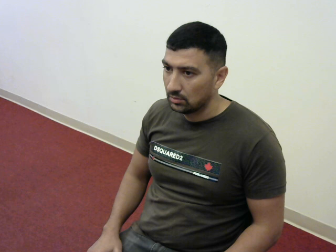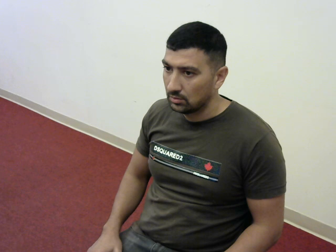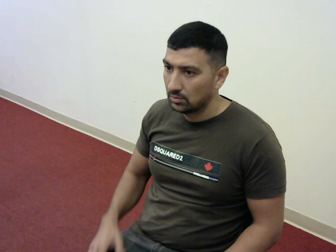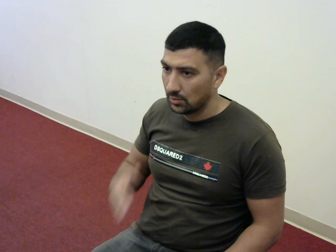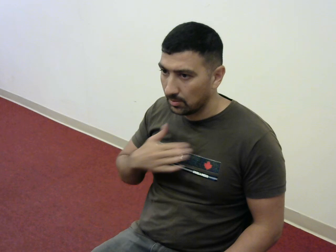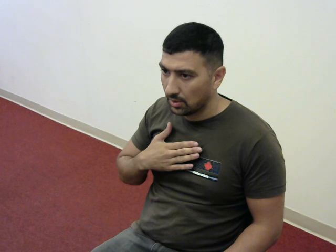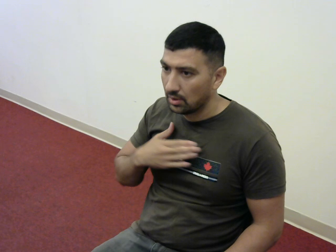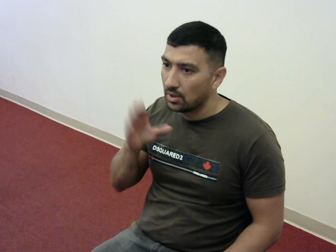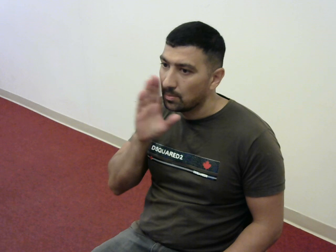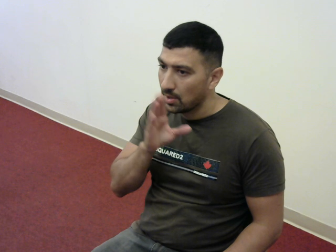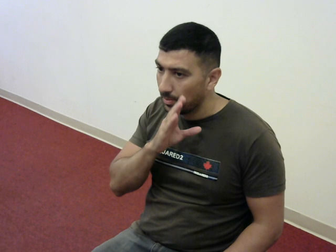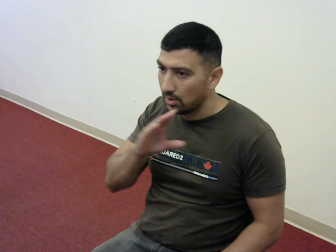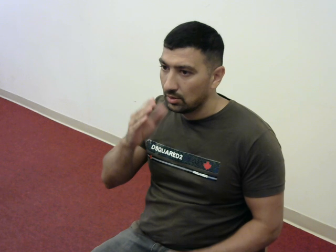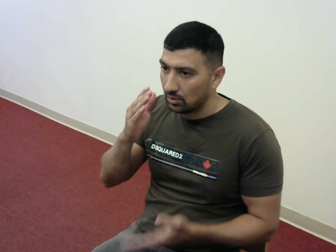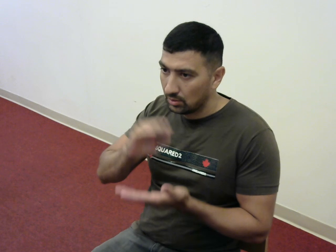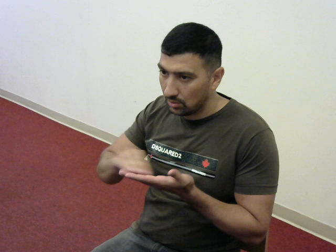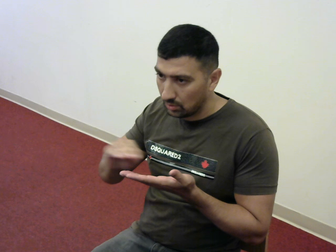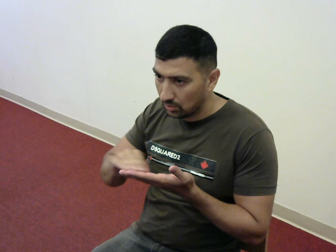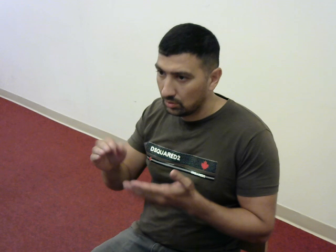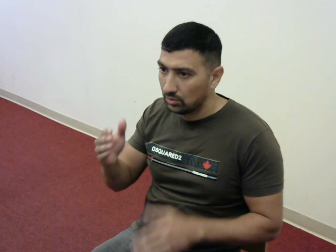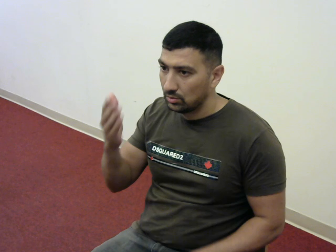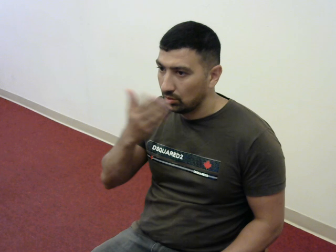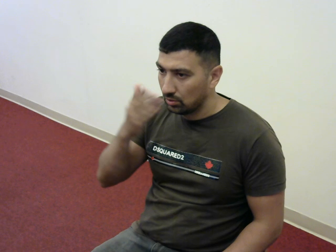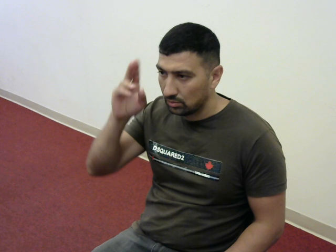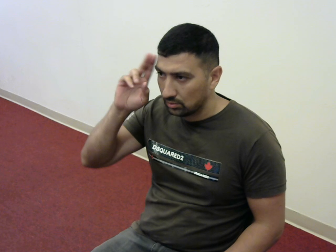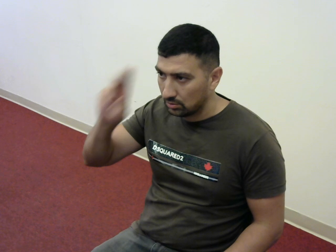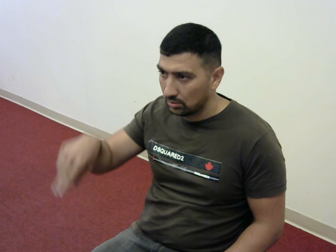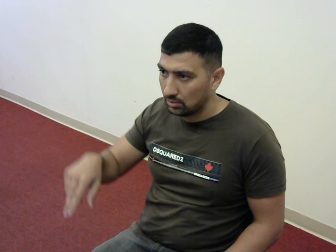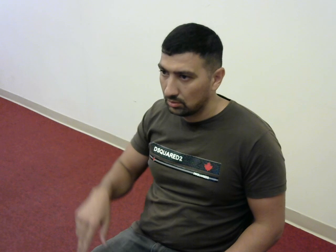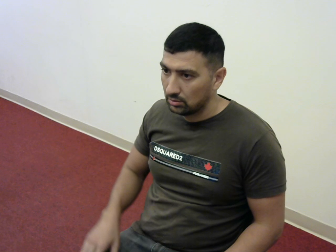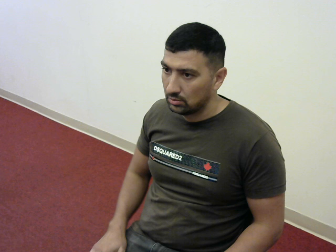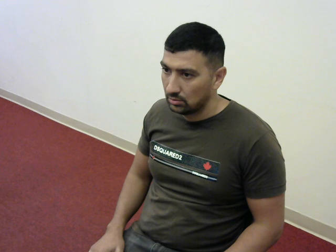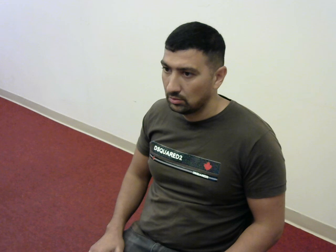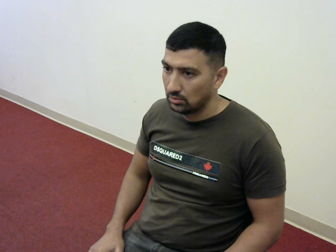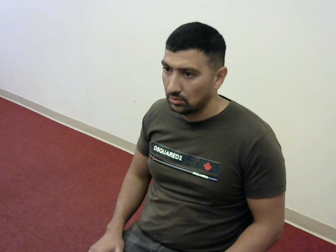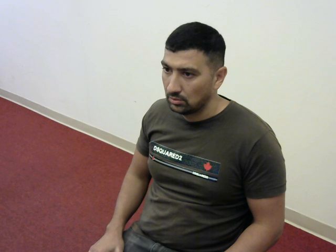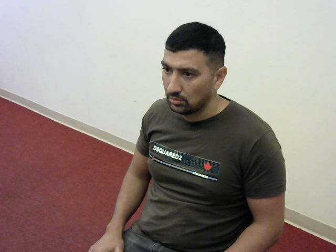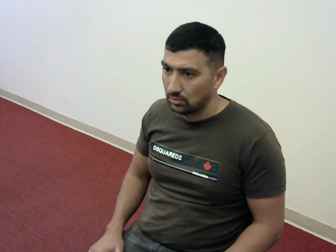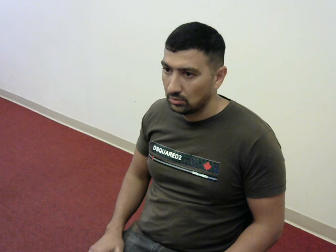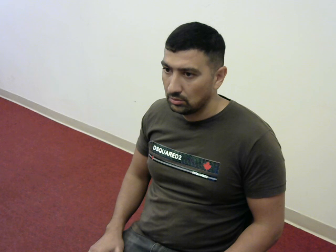Mənim anam yazıb-oxuya bilmir